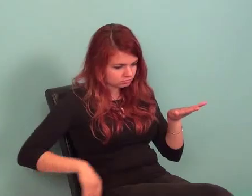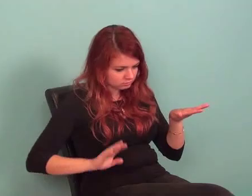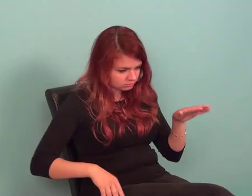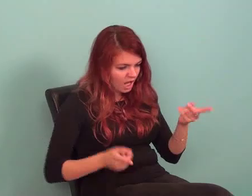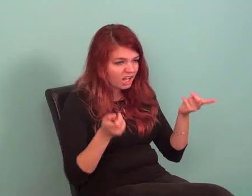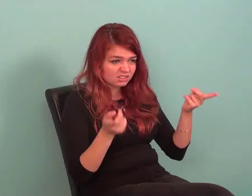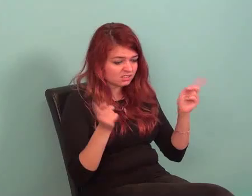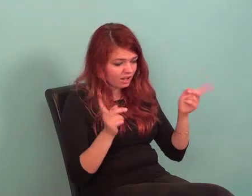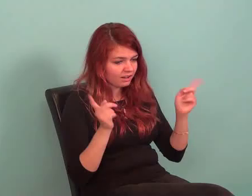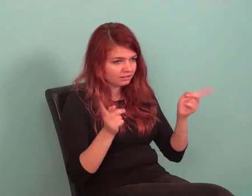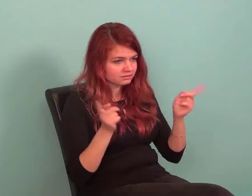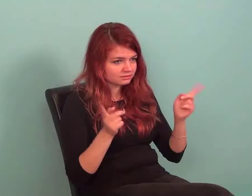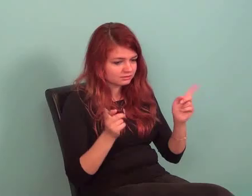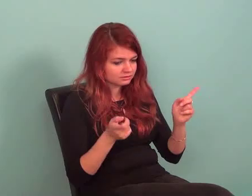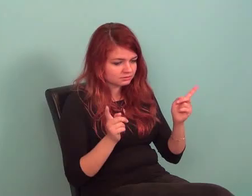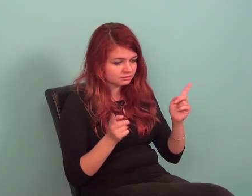Zakazane jest....